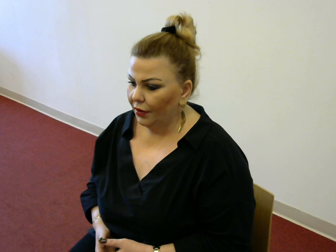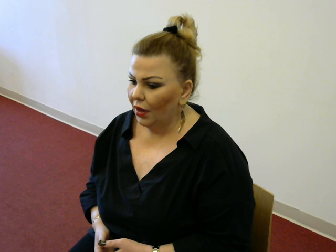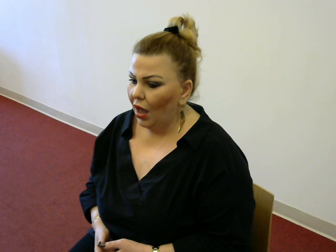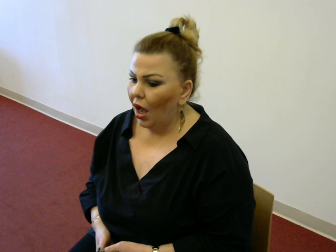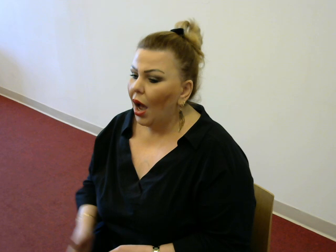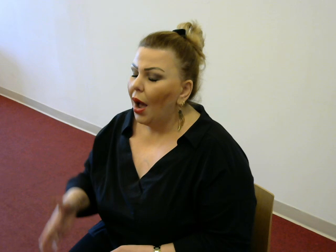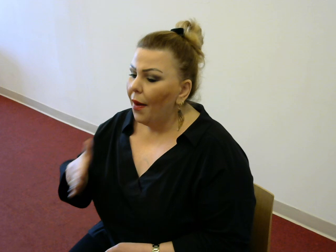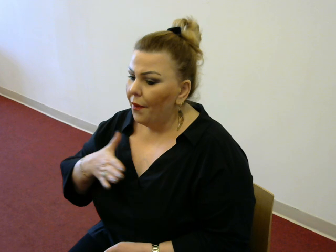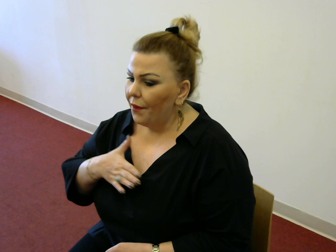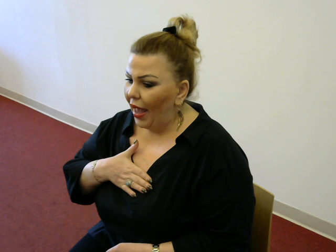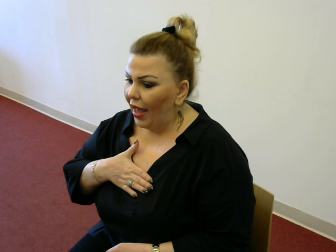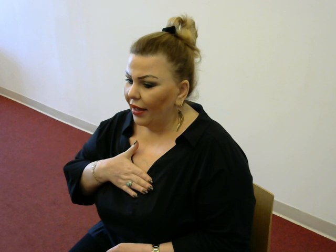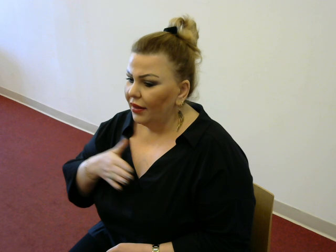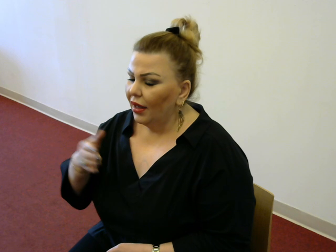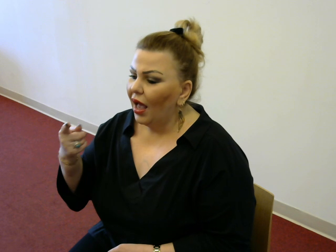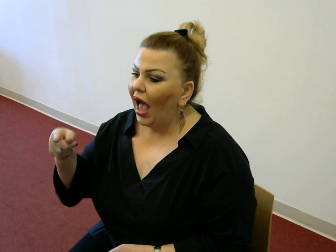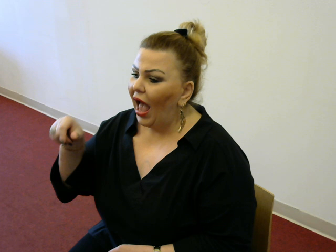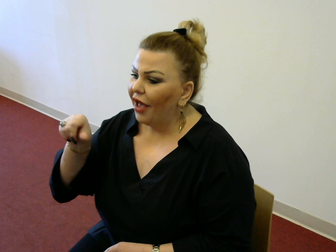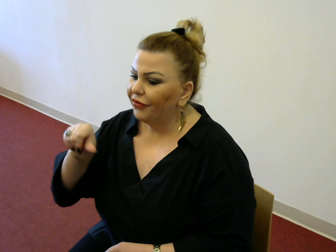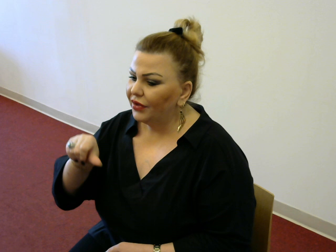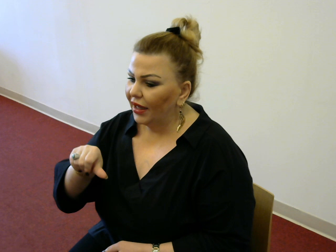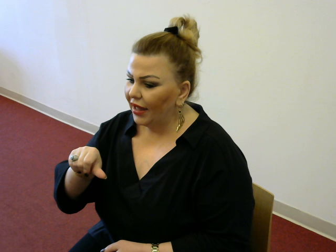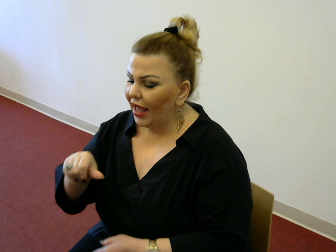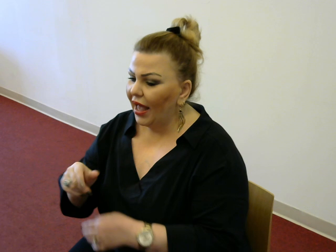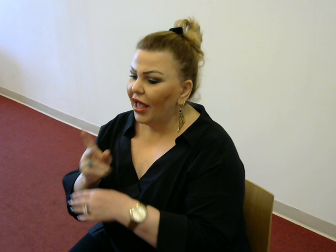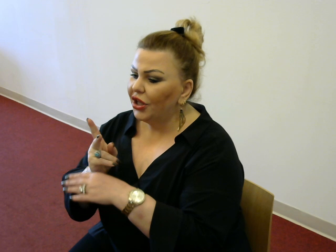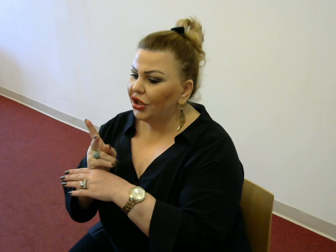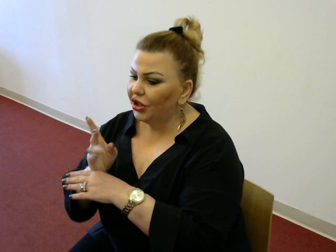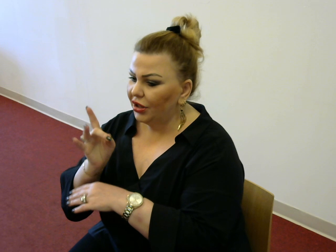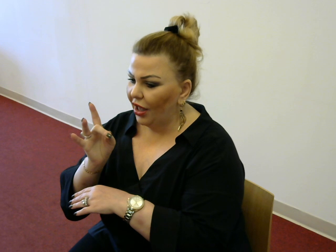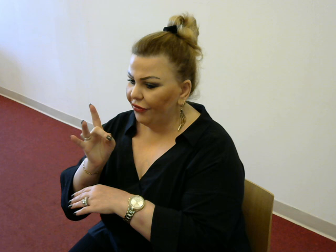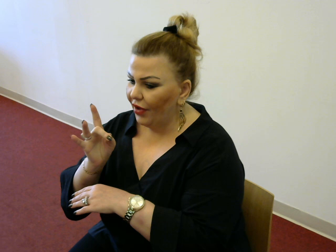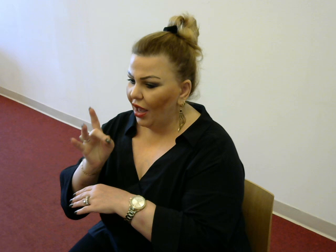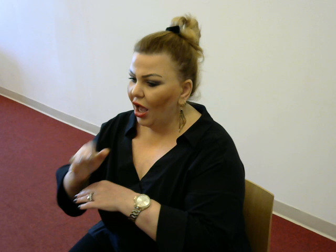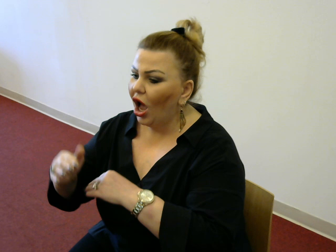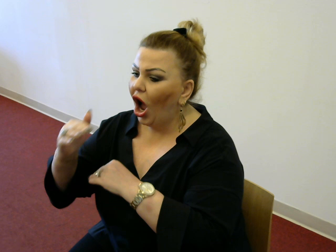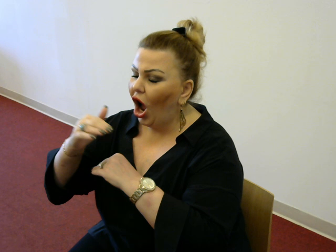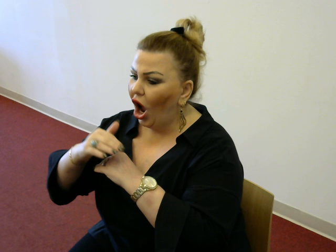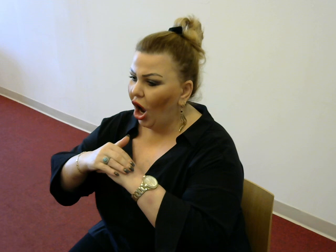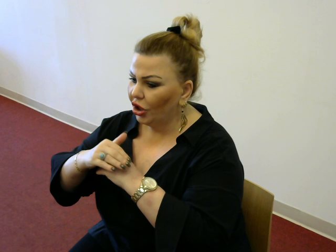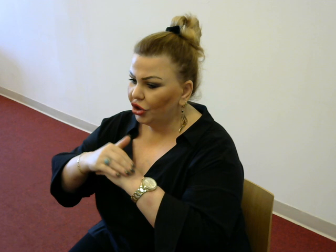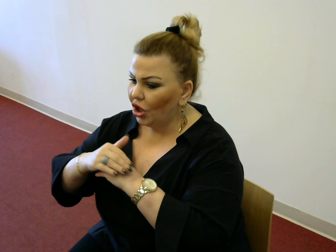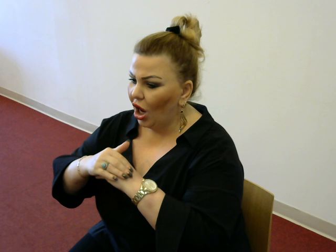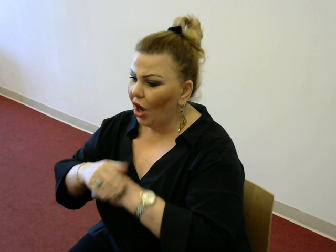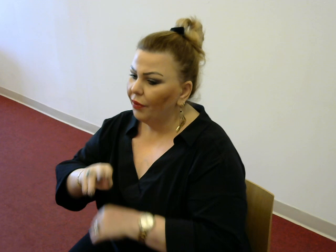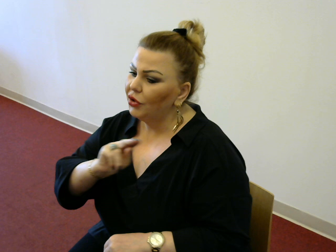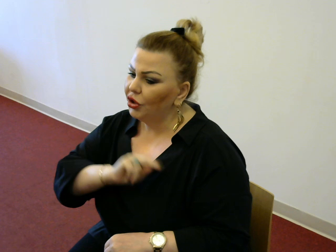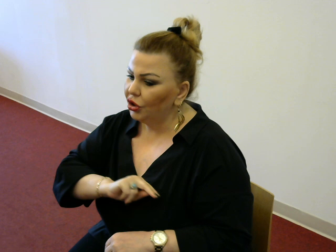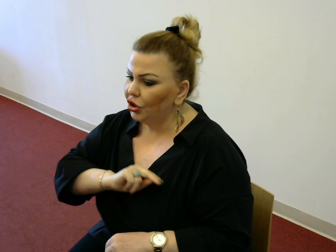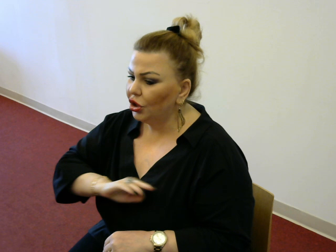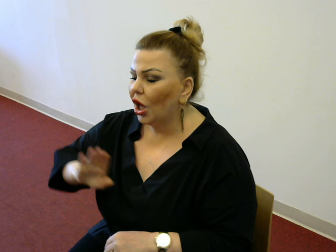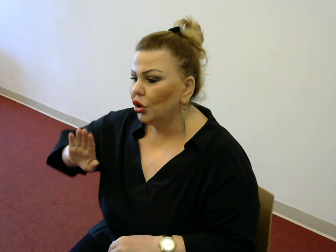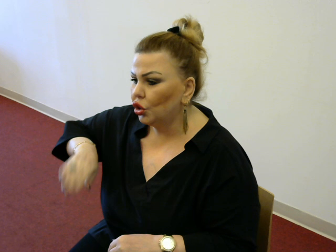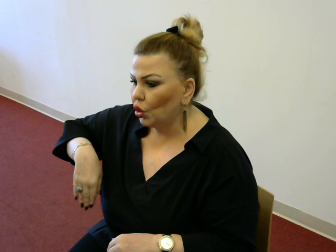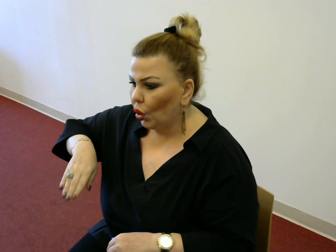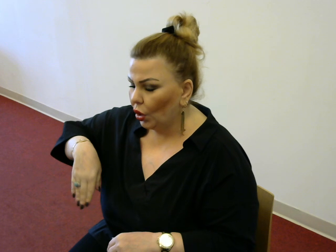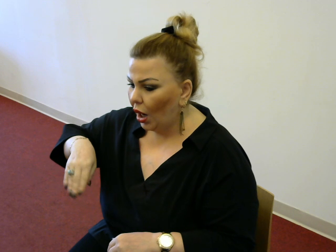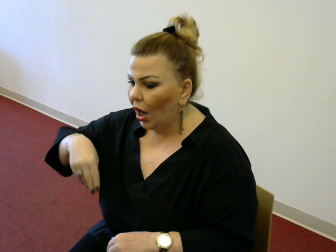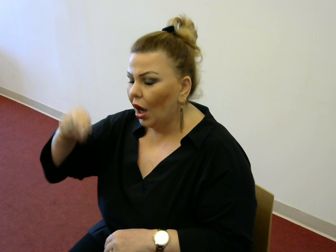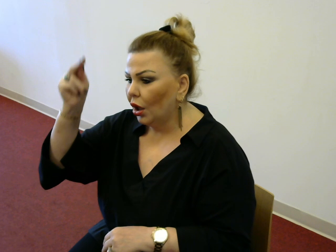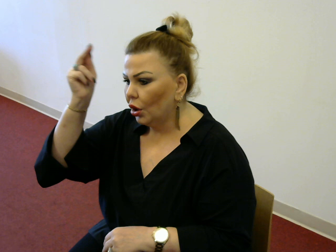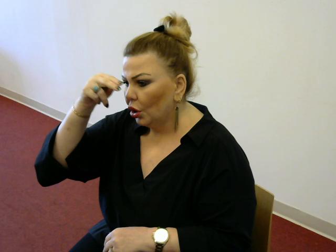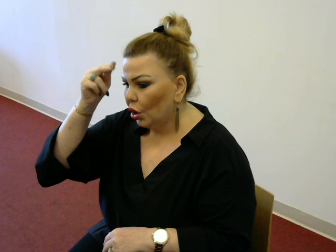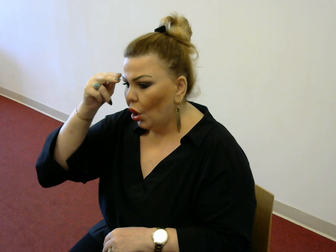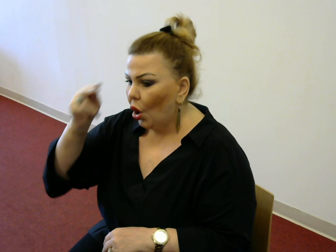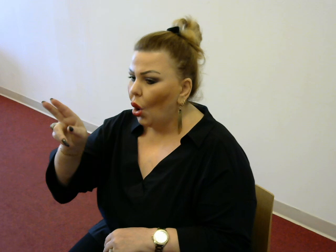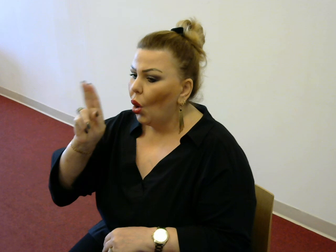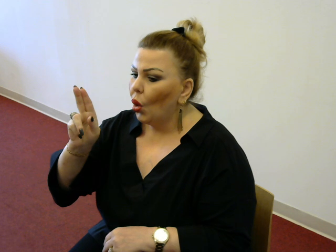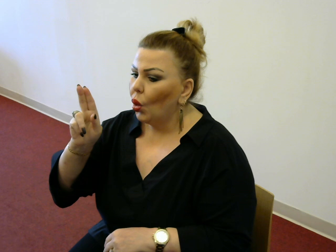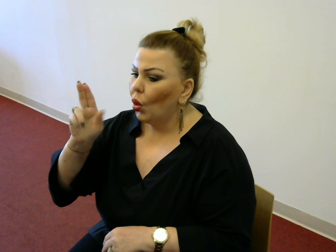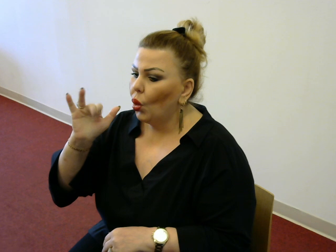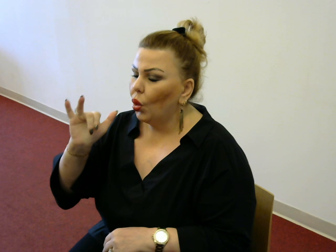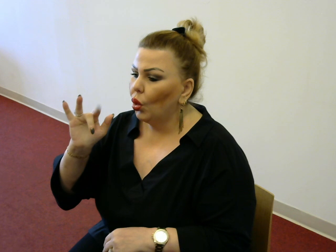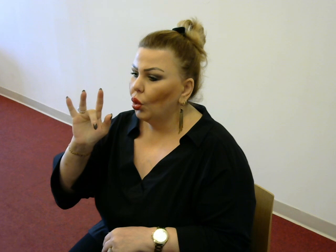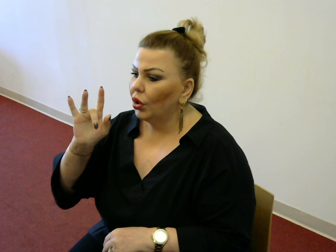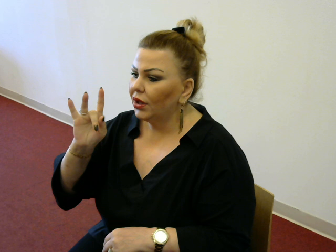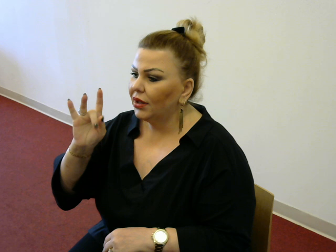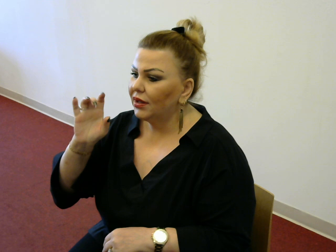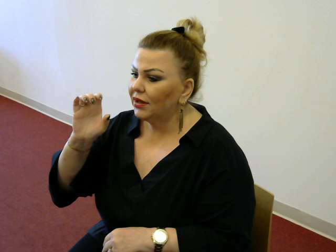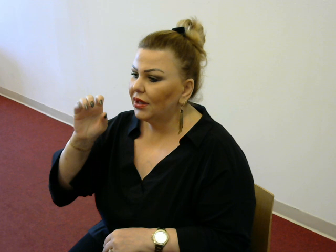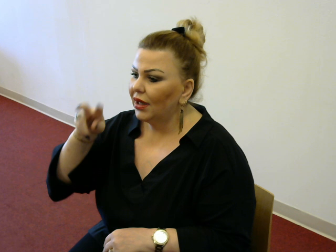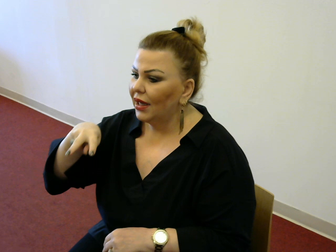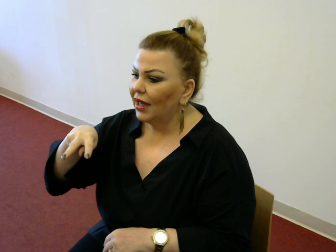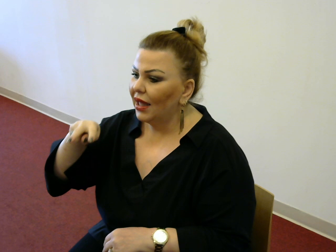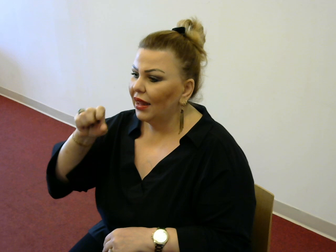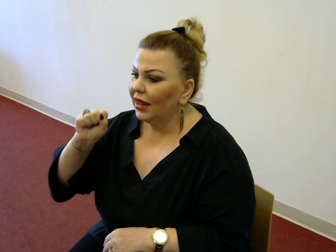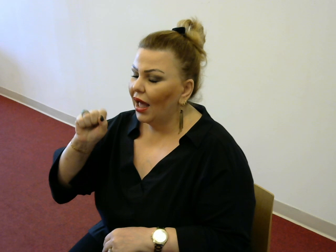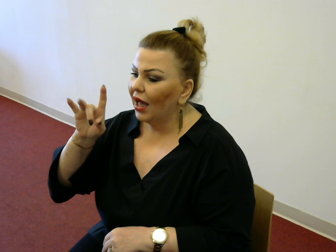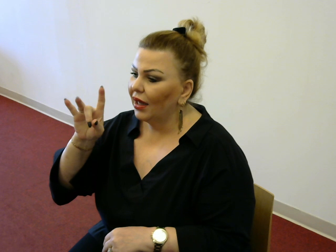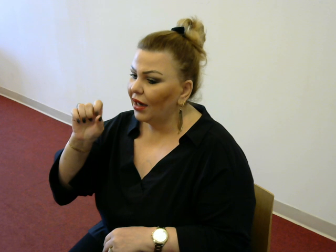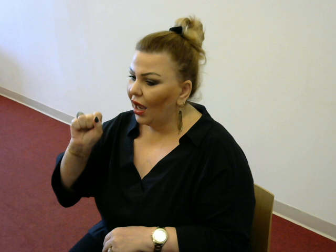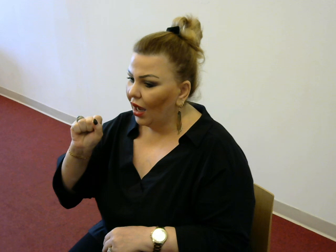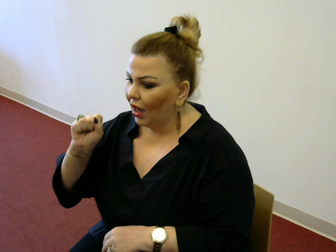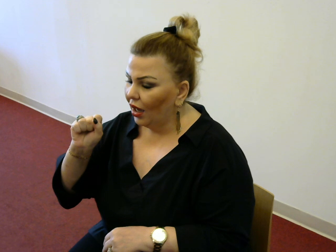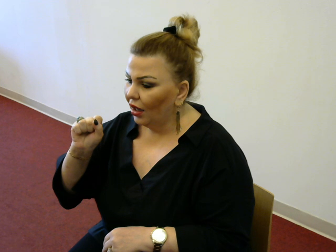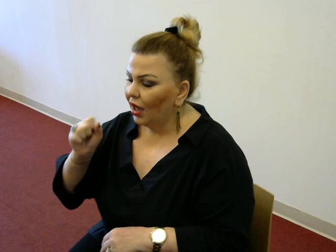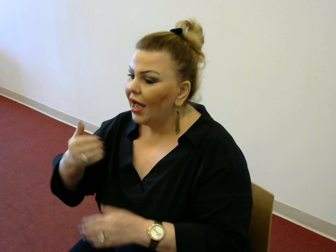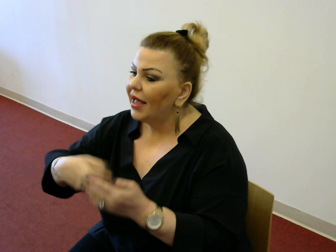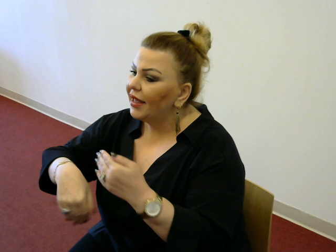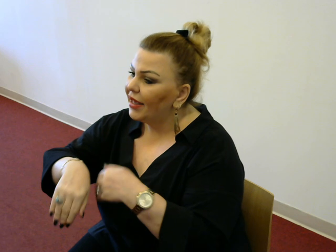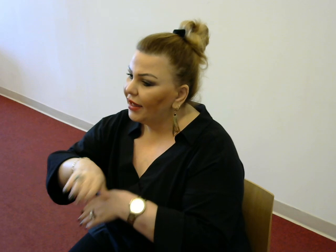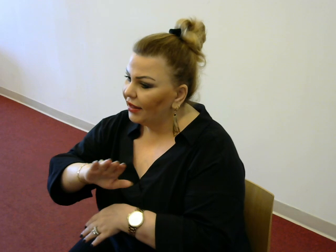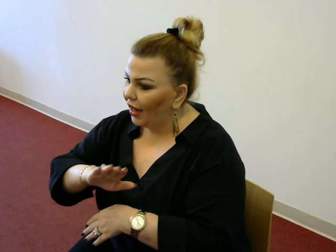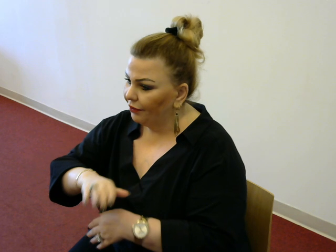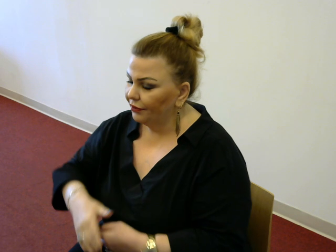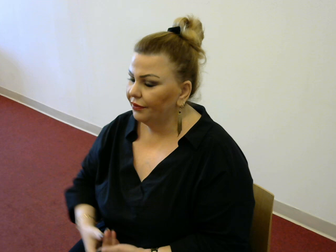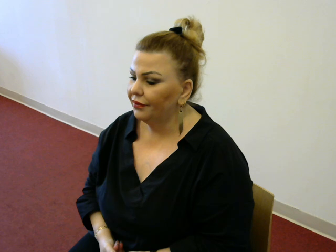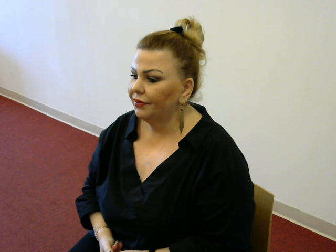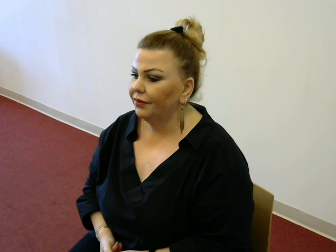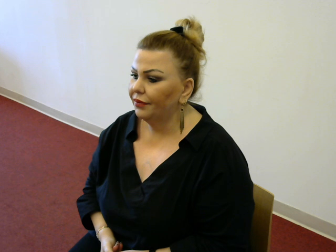Mən həftədə 2 dəfə axşam işdən sonra kursa gedirəm